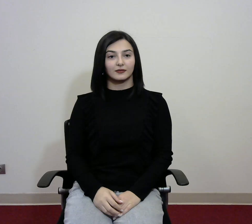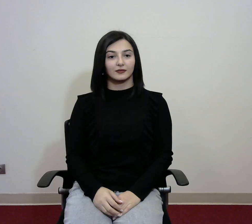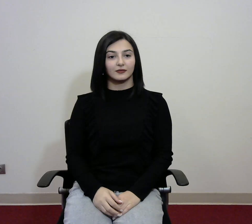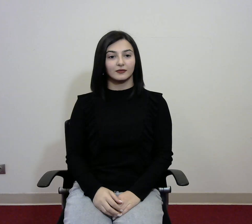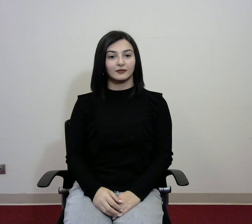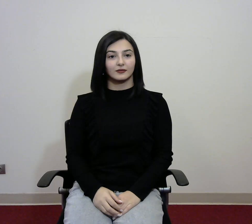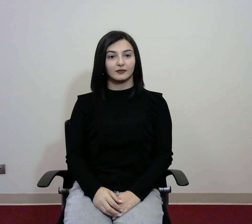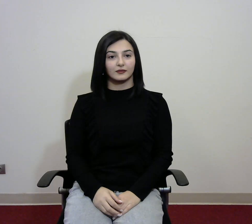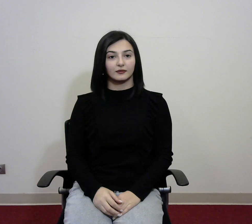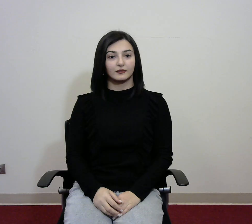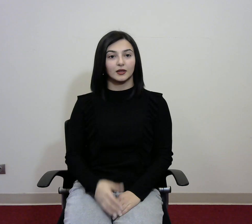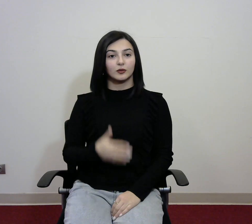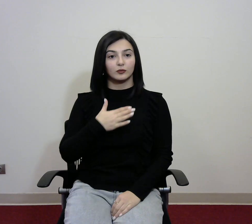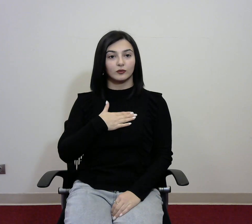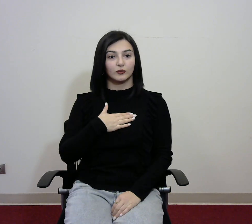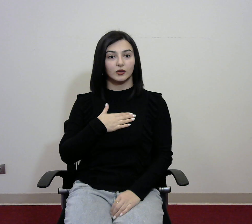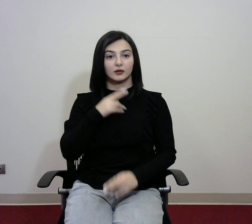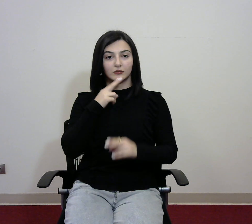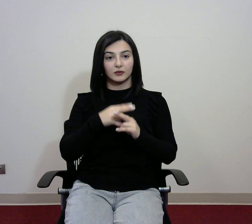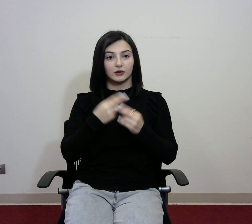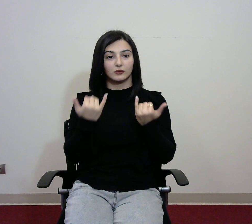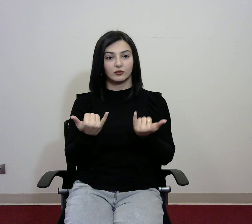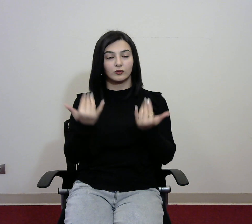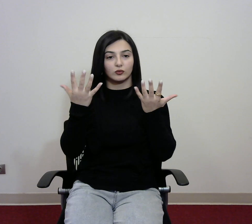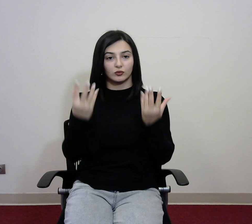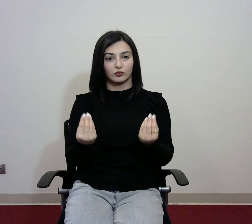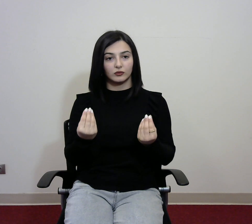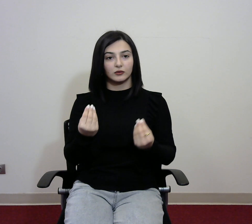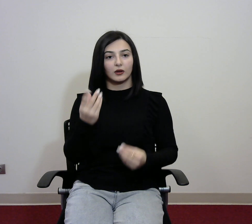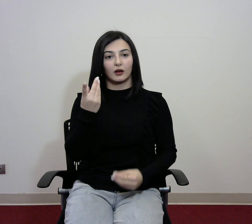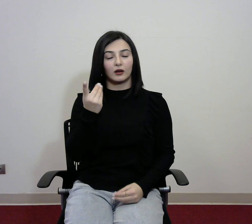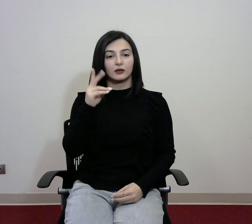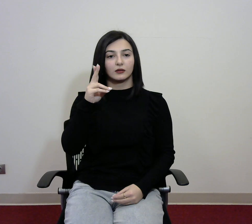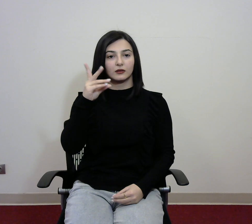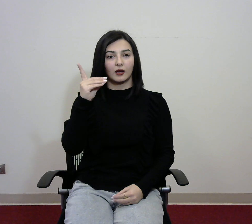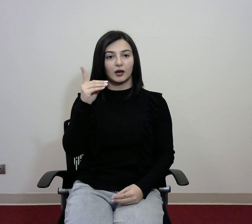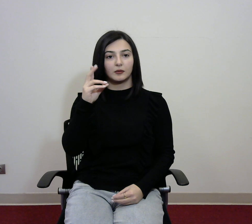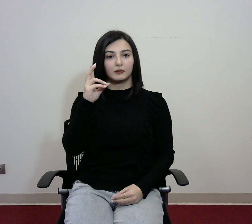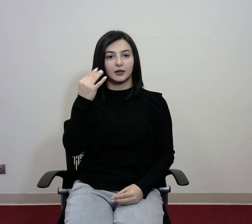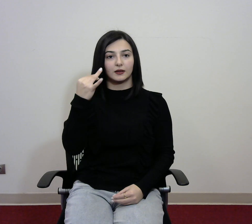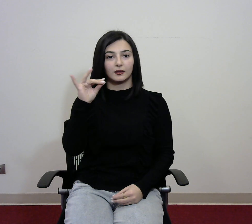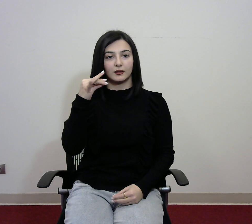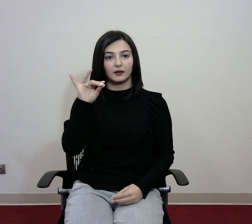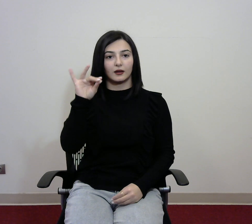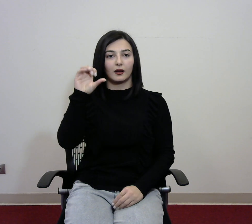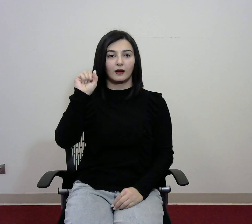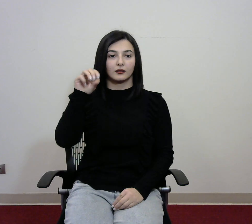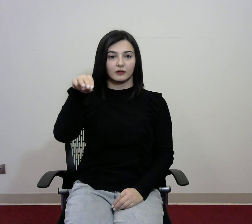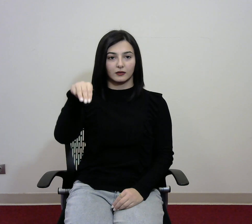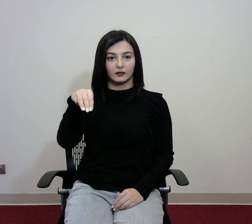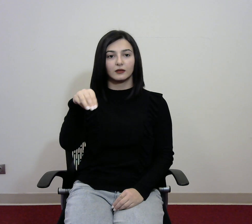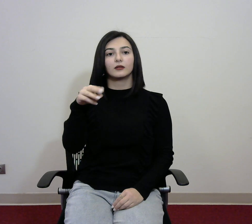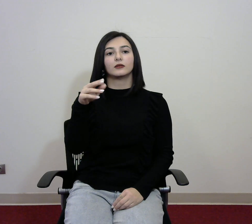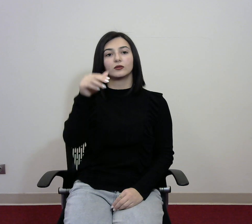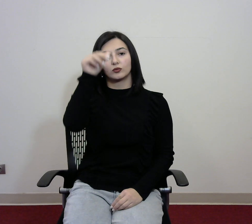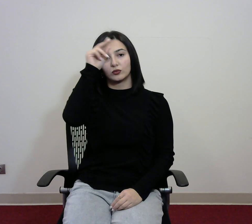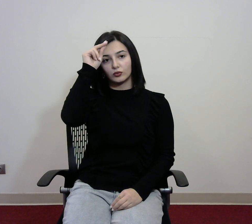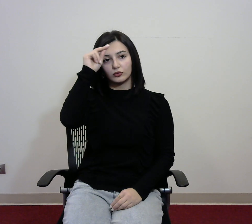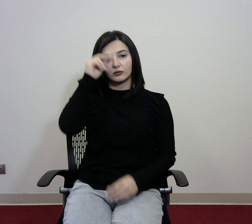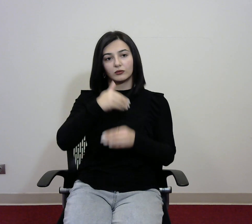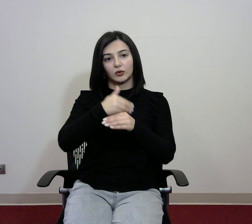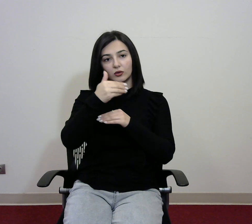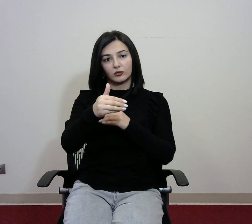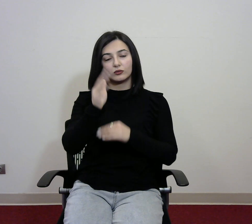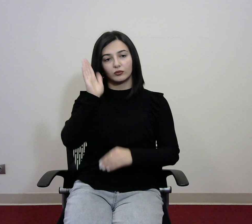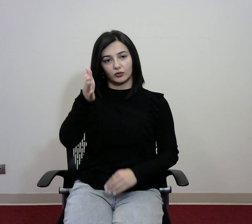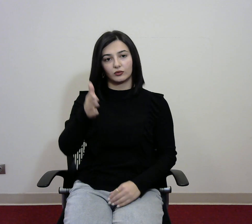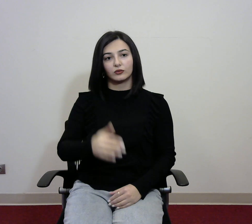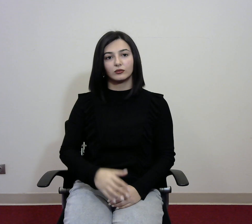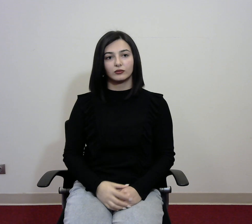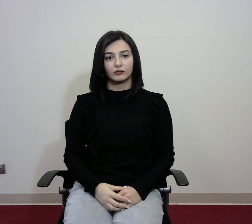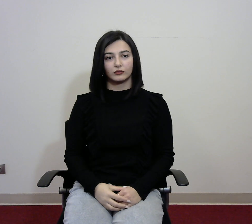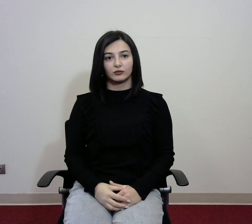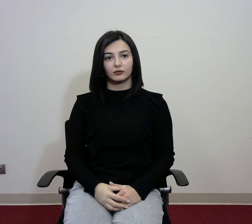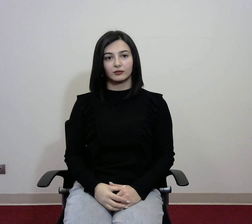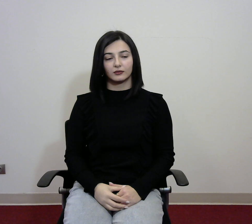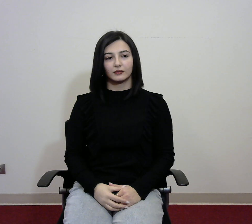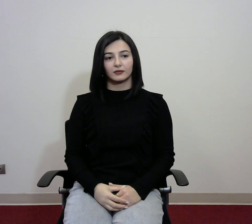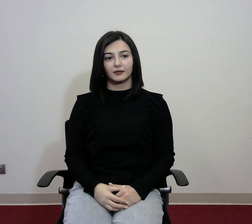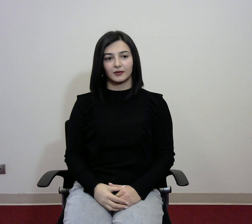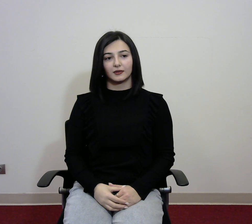Mənim bacım bu gün ədəbiyyat dərsinə gecikəcək